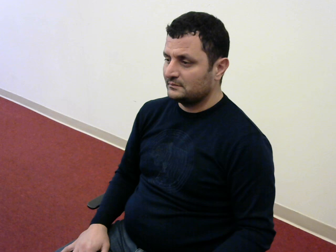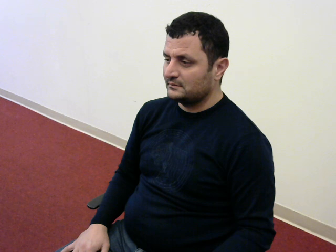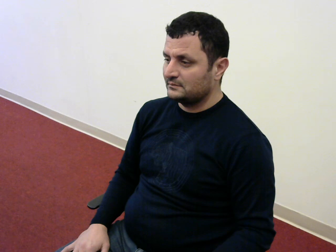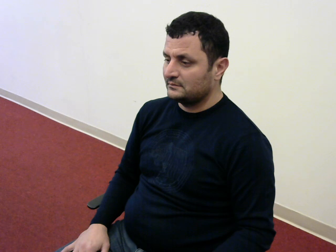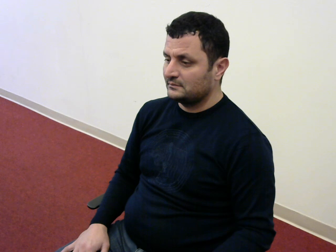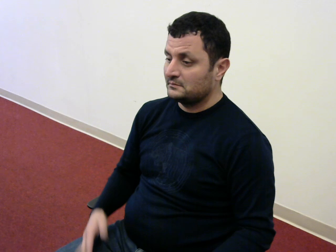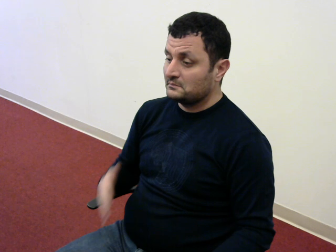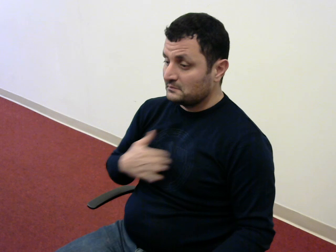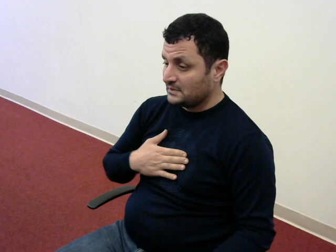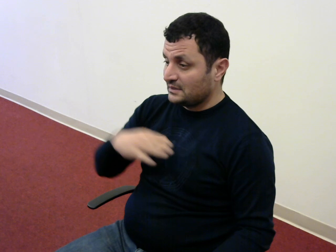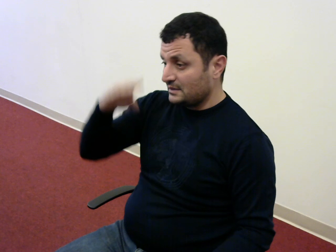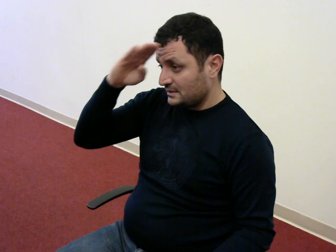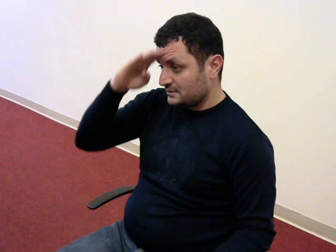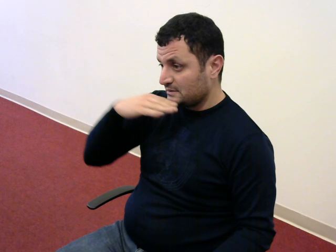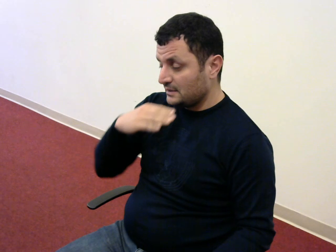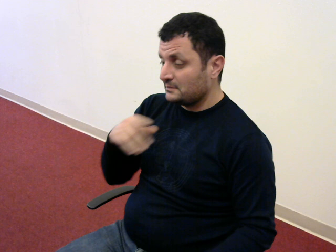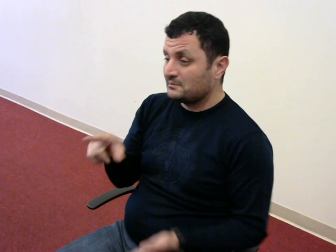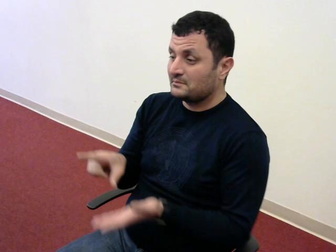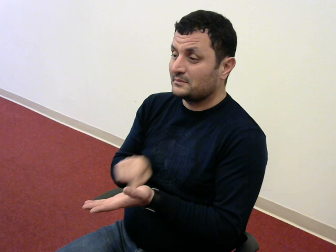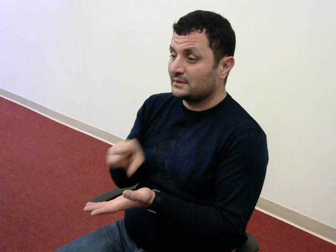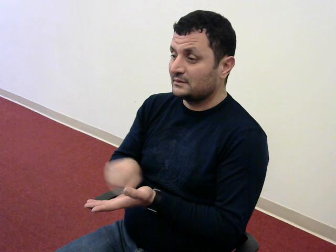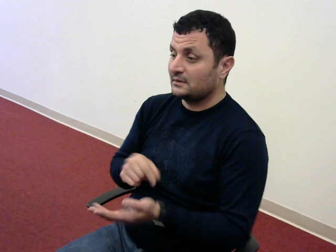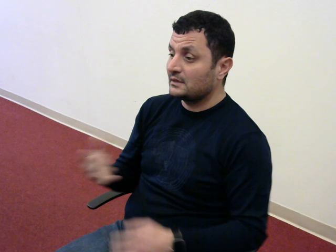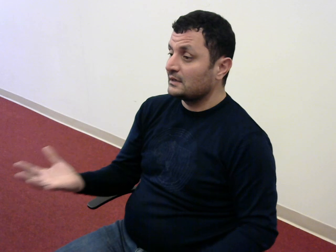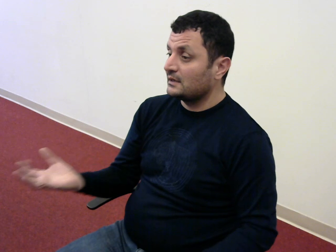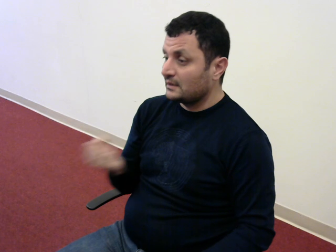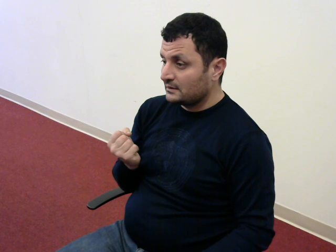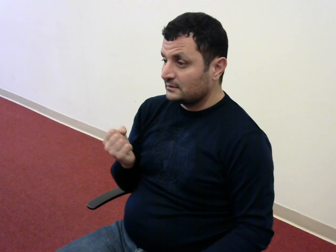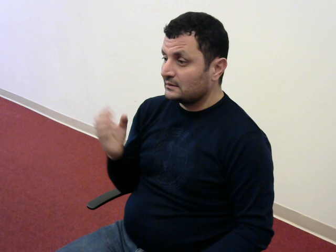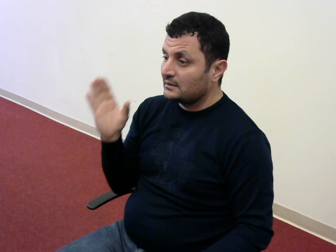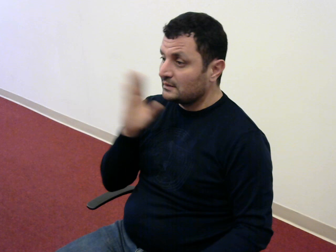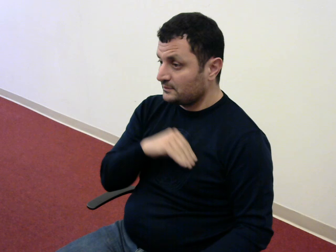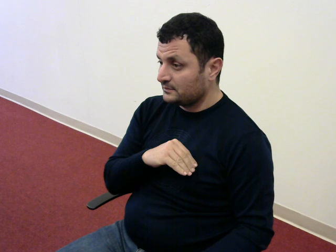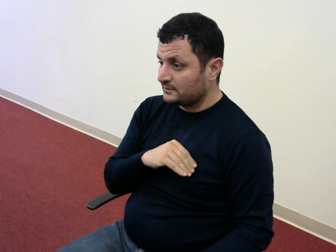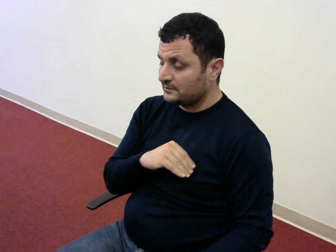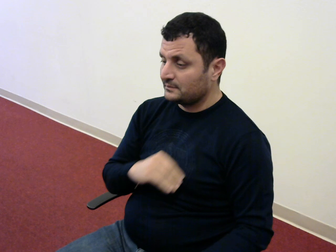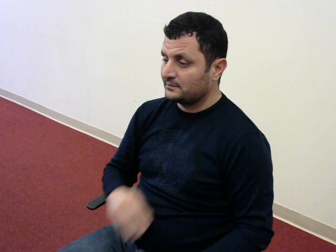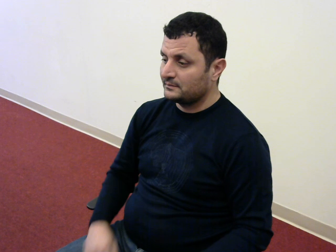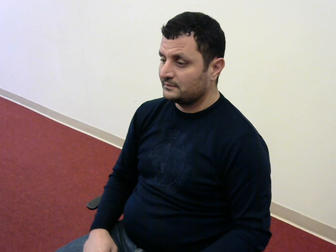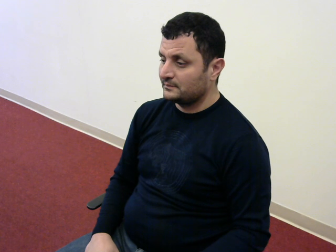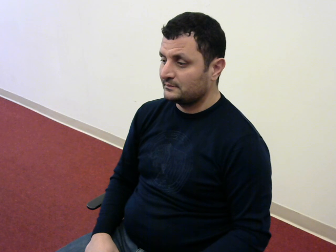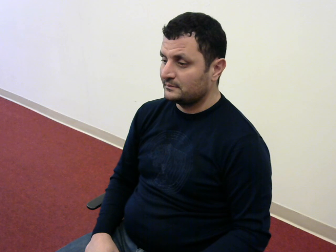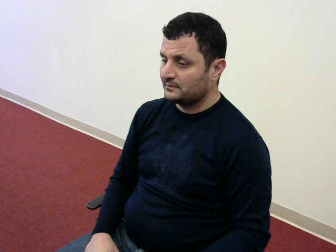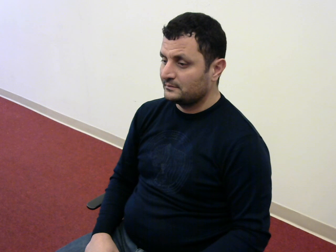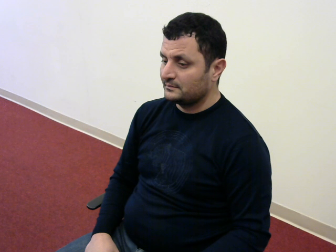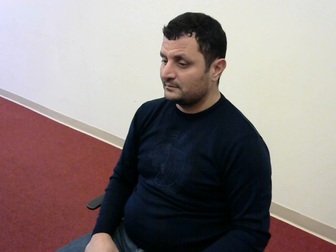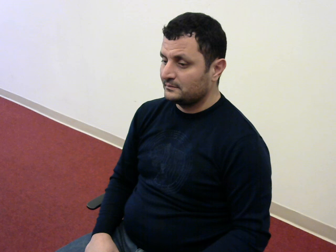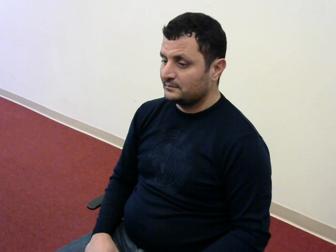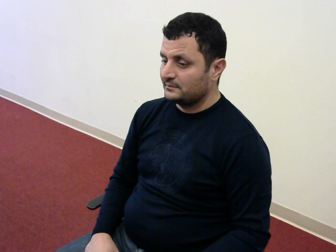Mən atamın pensiyasını ala bilərəm?